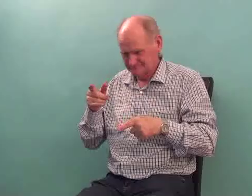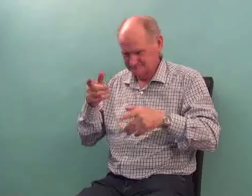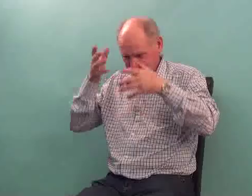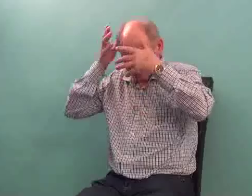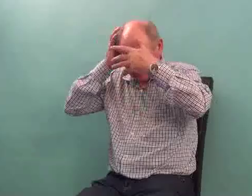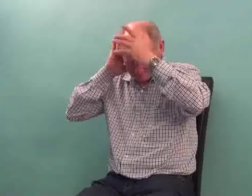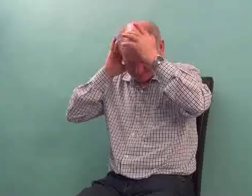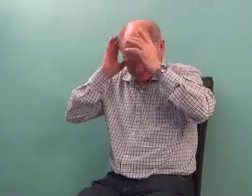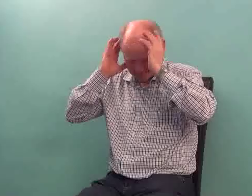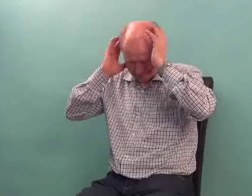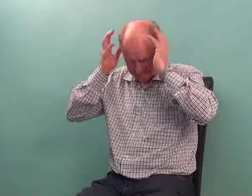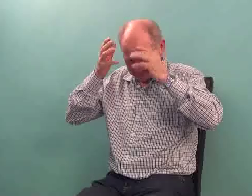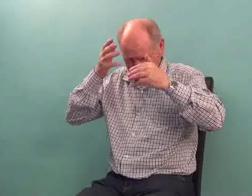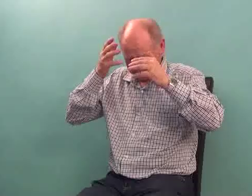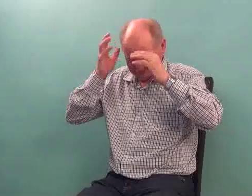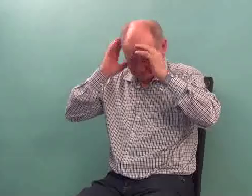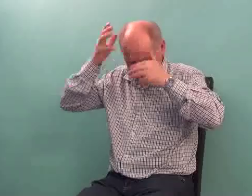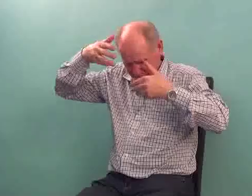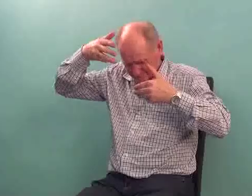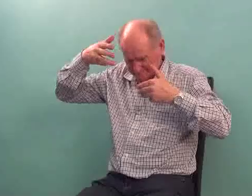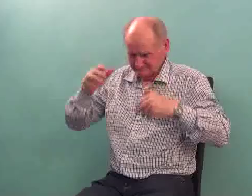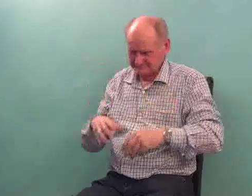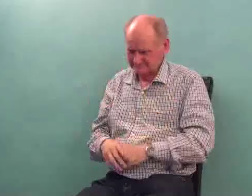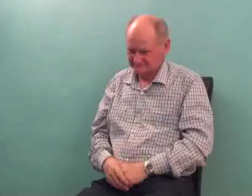Kask krzywo założony.